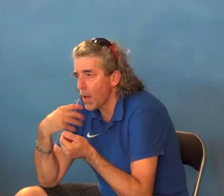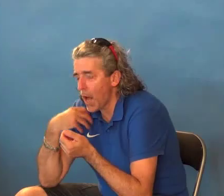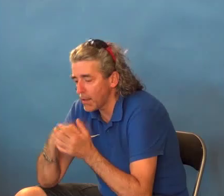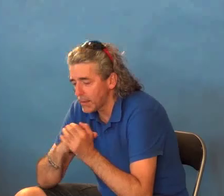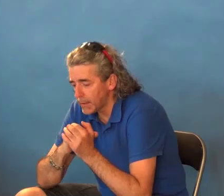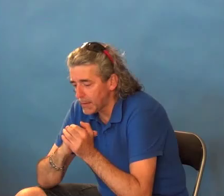Język angielski.